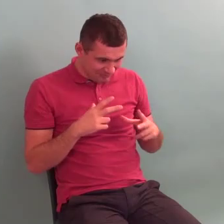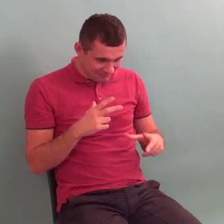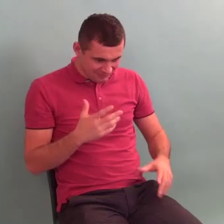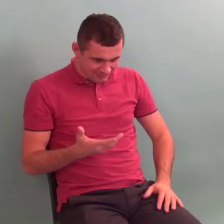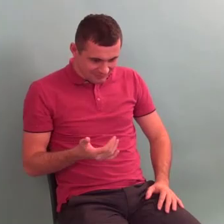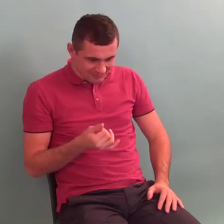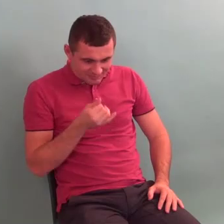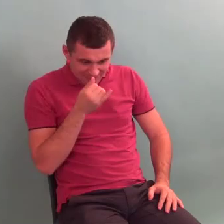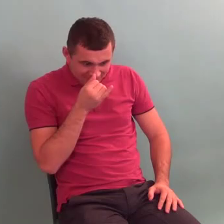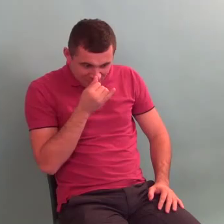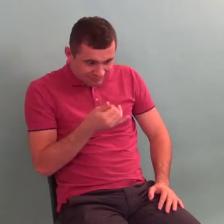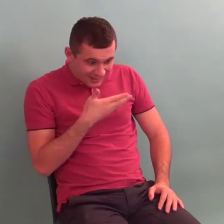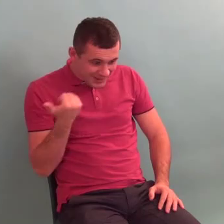Nie mogę, nie ma.